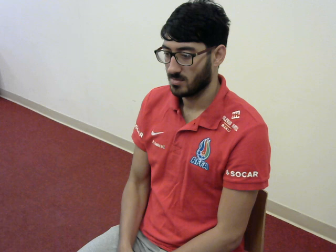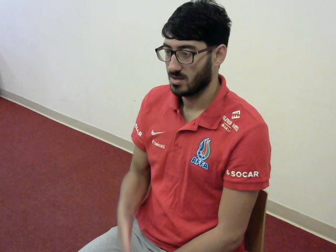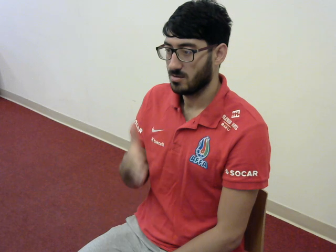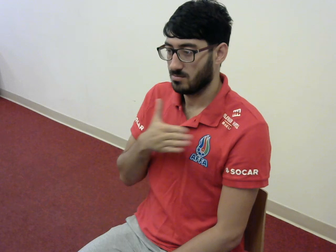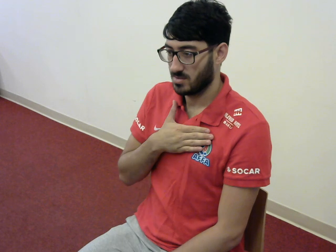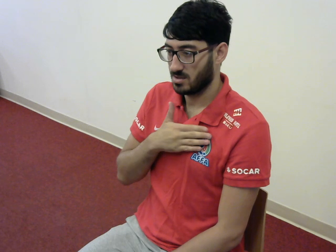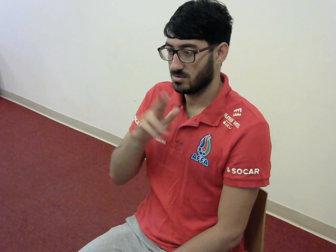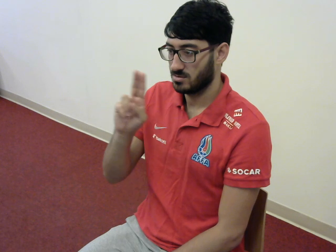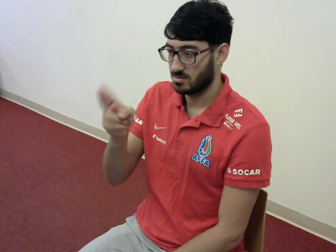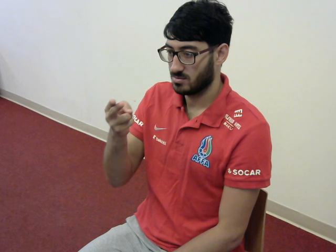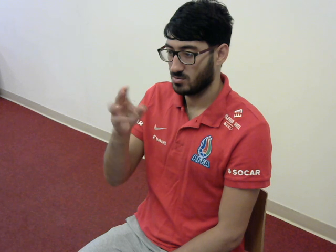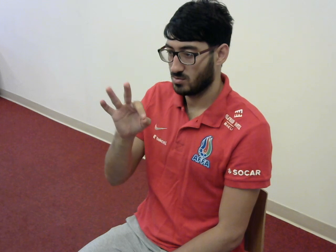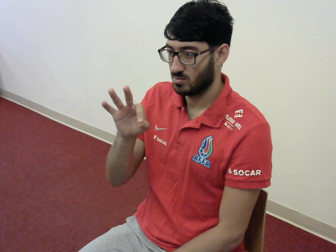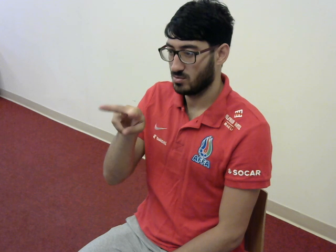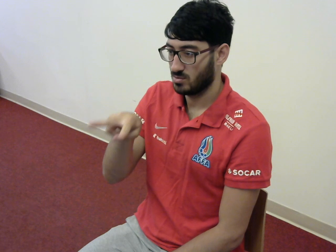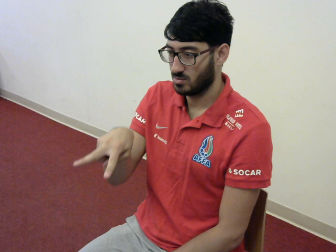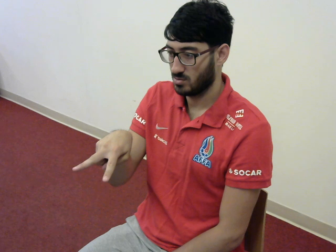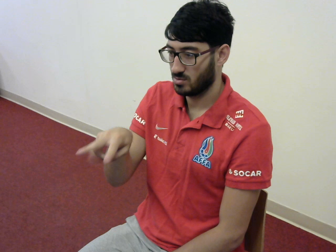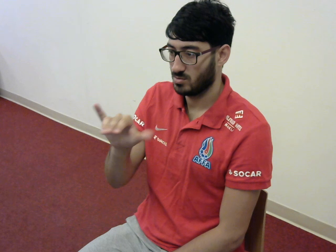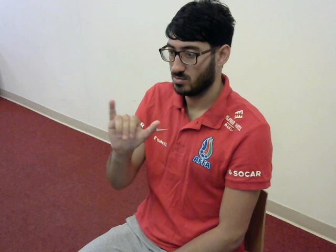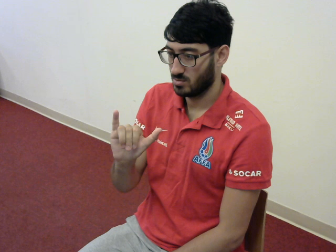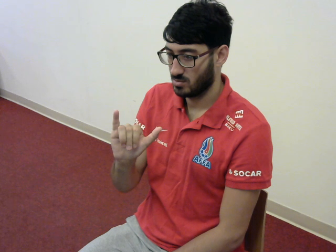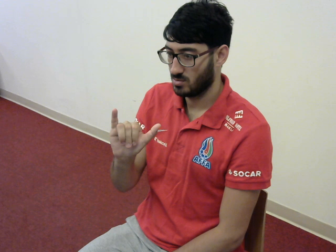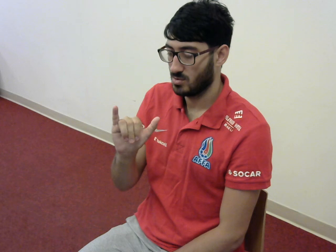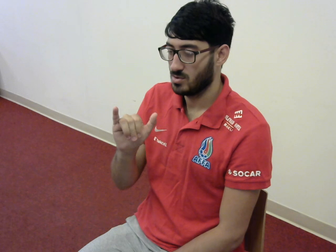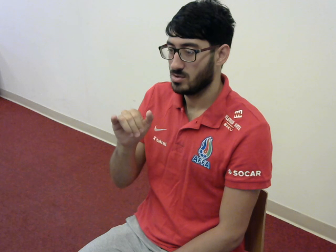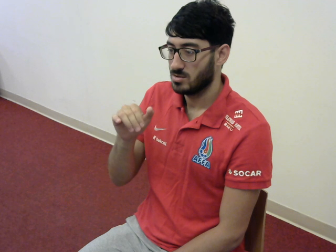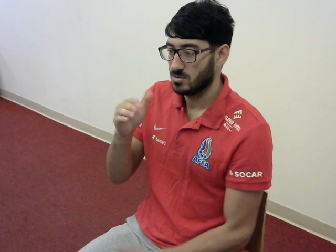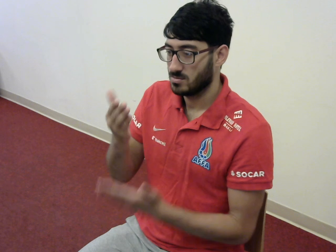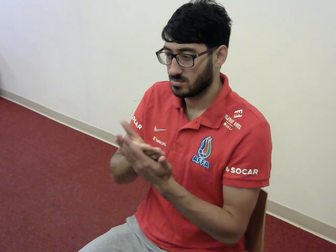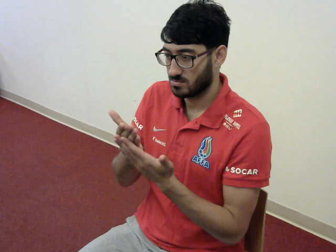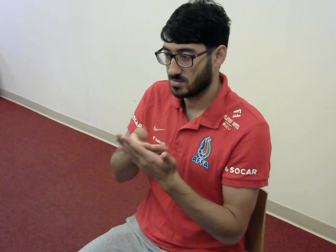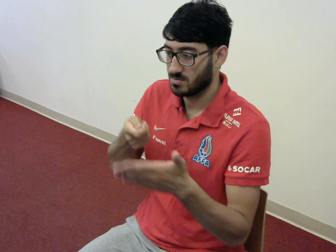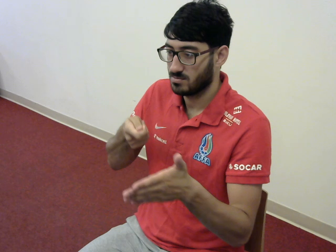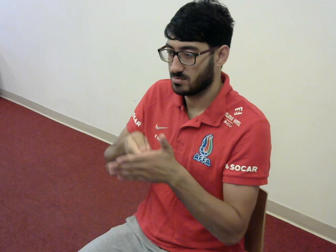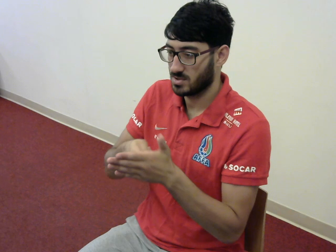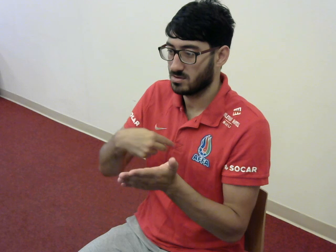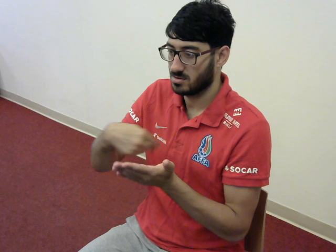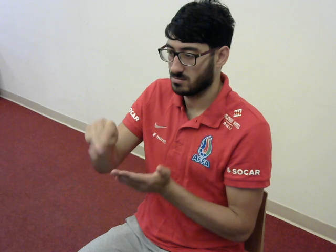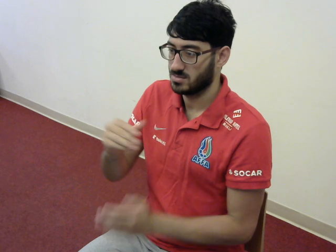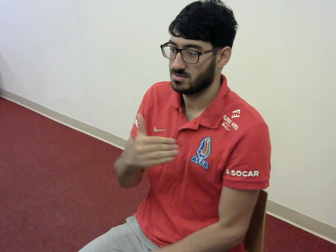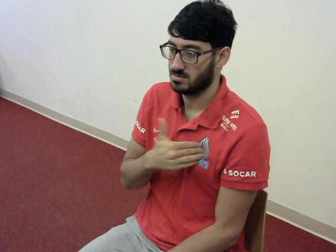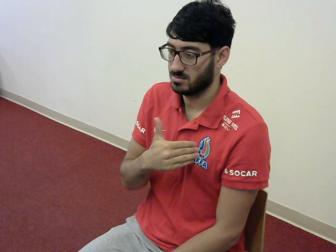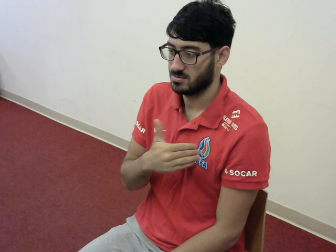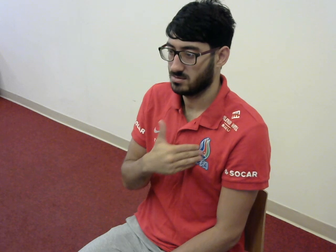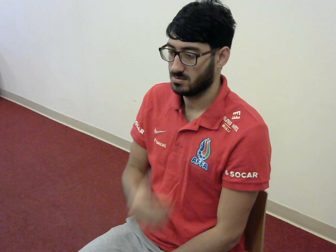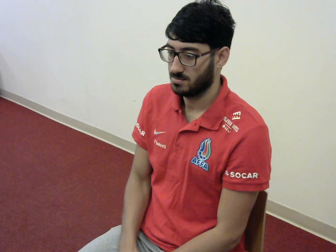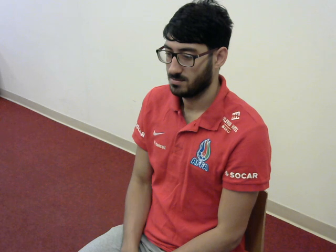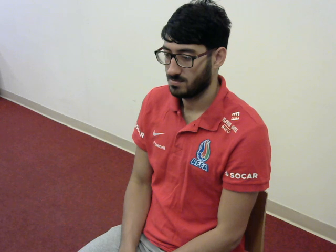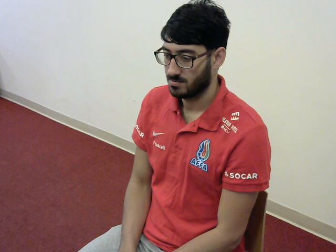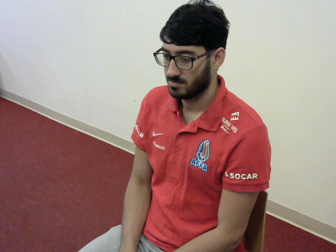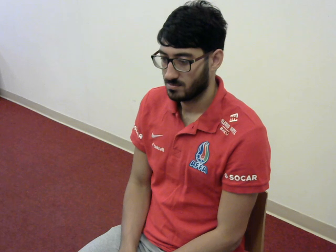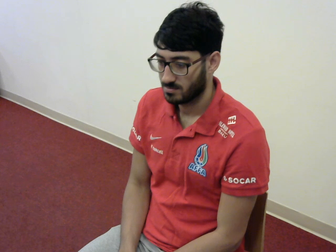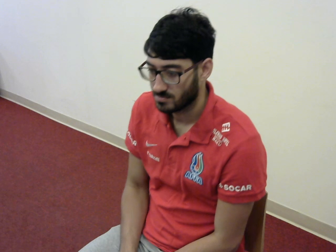Mən "Dolu" filminə bilet almaq istəyirəm